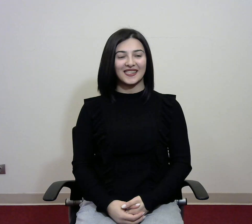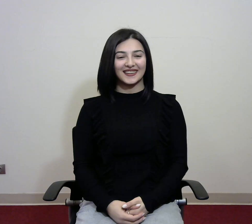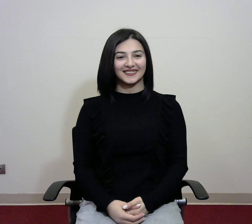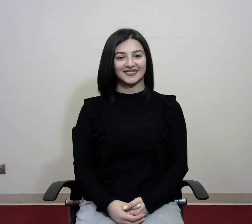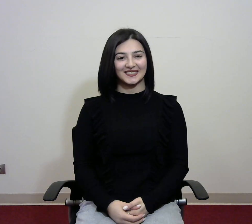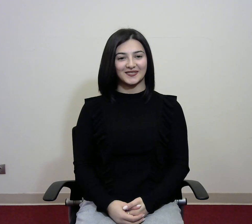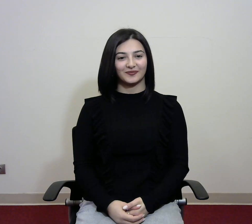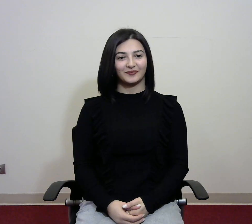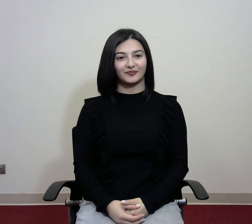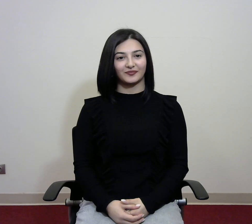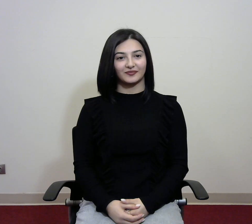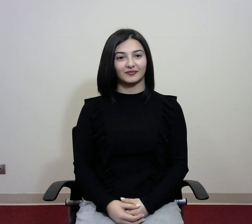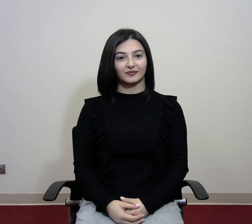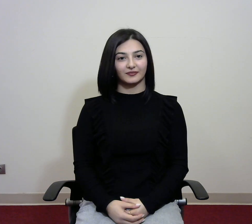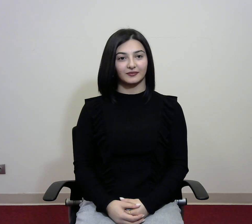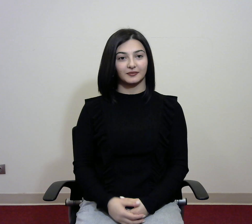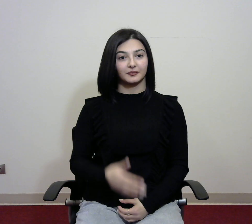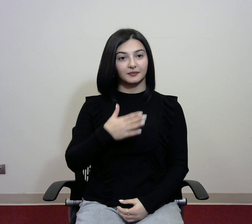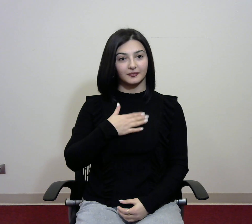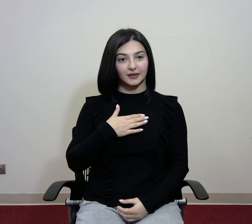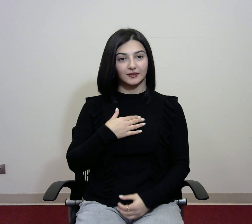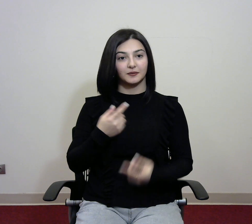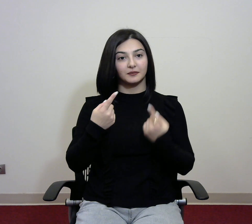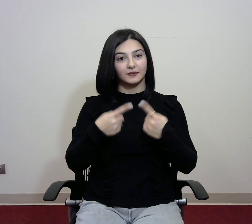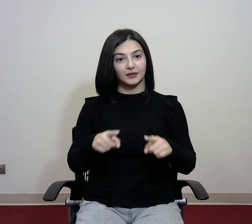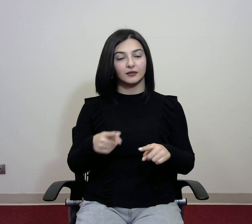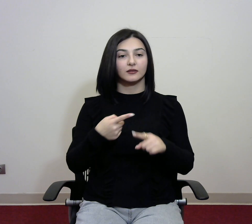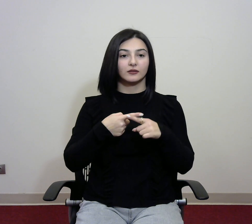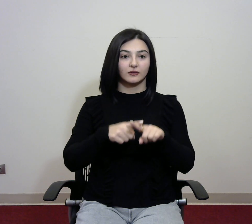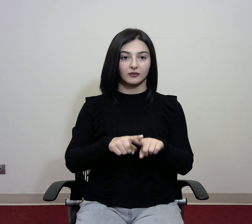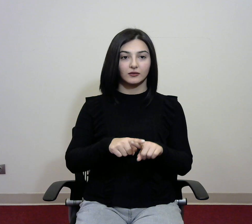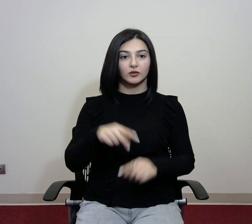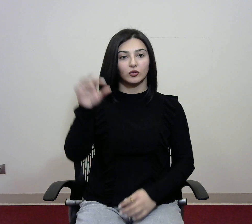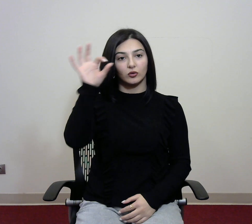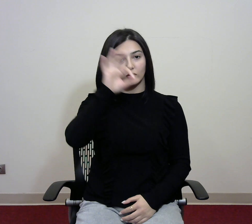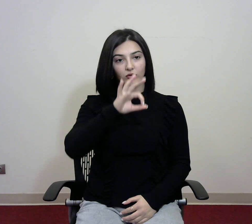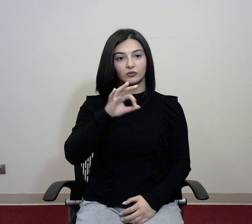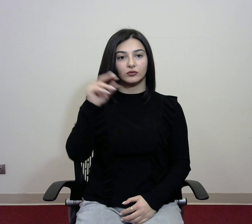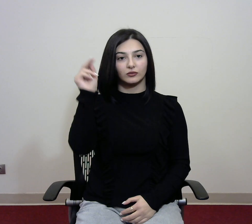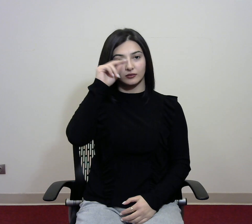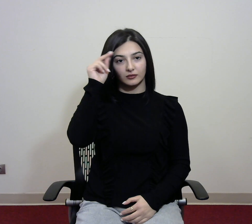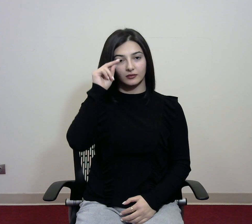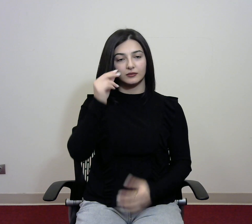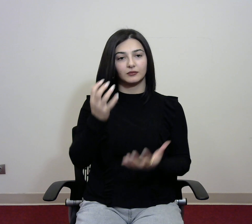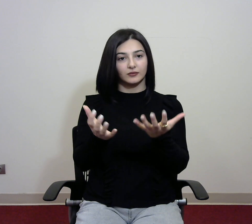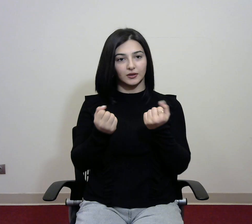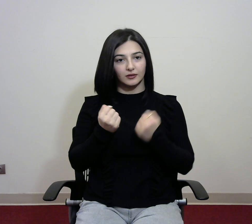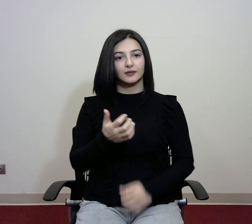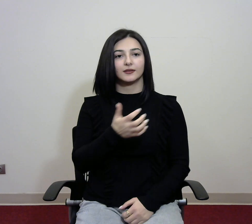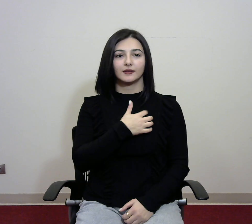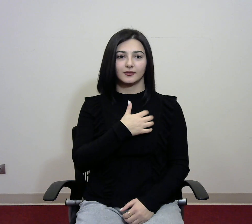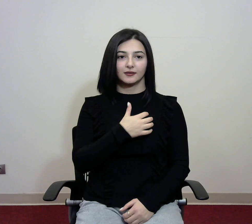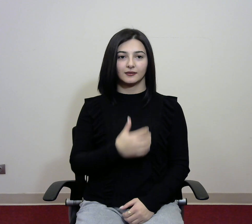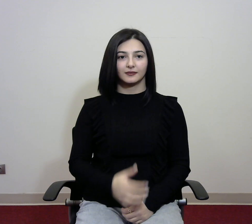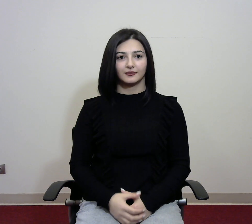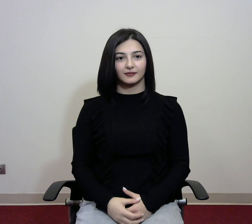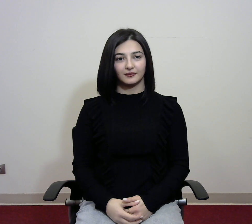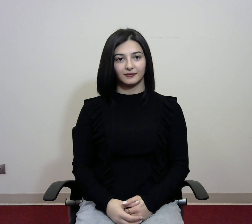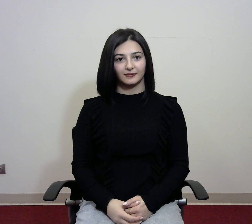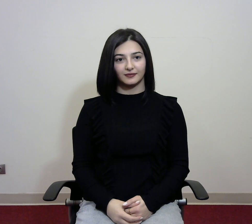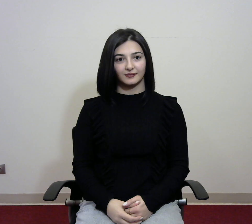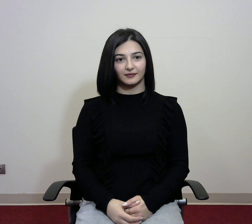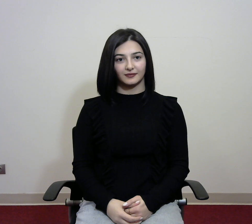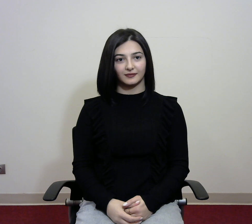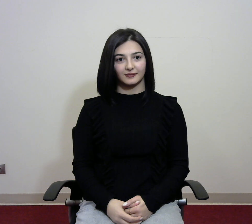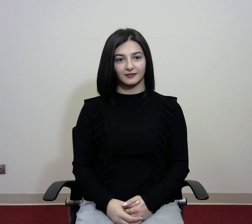Mən fərqli ixtisas üzrə təhsil almaq istəyirəm